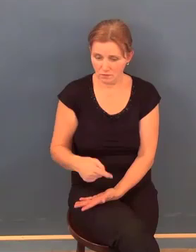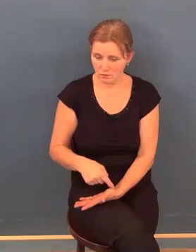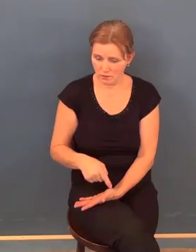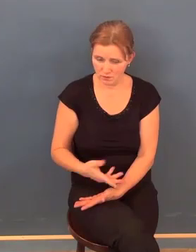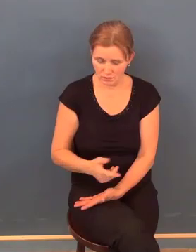Właśnie.